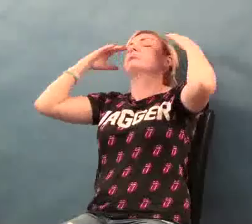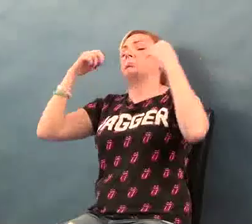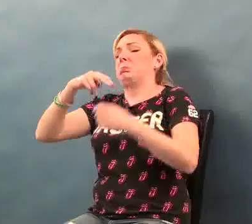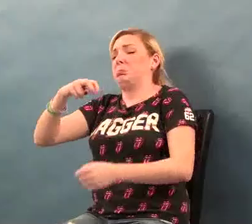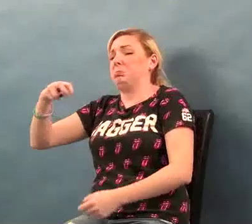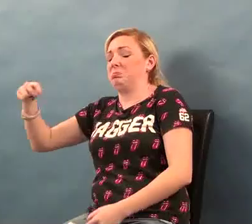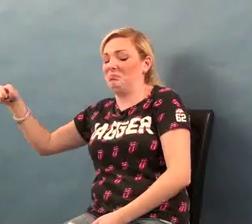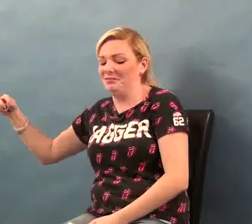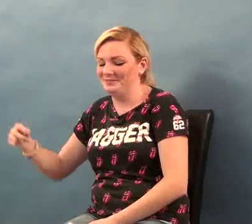Kot odszedł smutny.